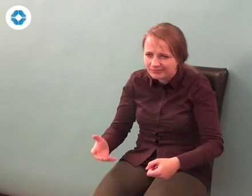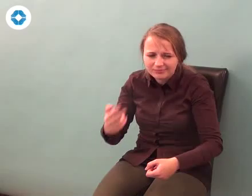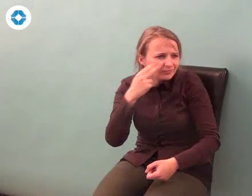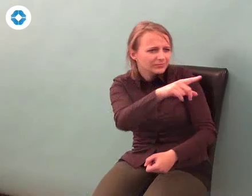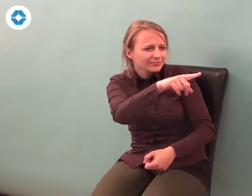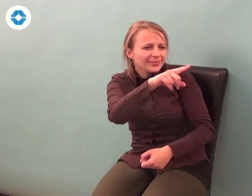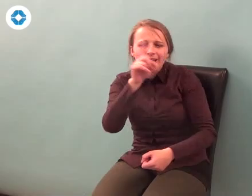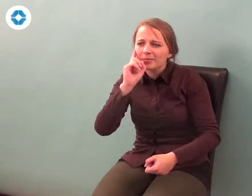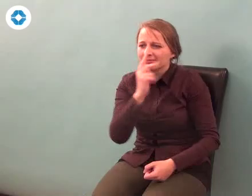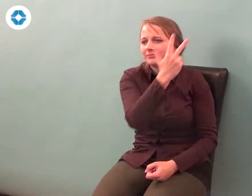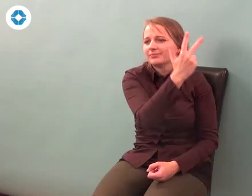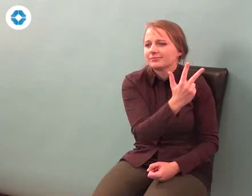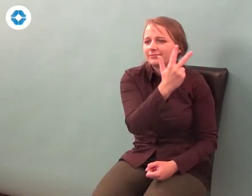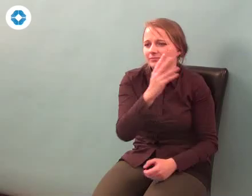Rozgląda się i widzi idących trzech chłopców.